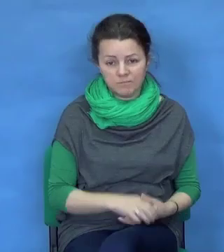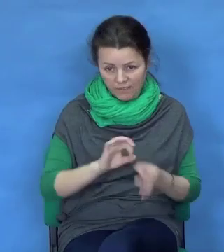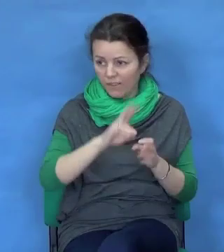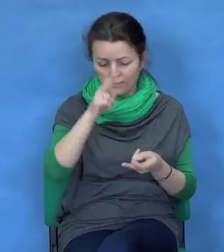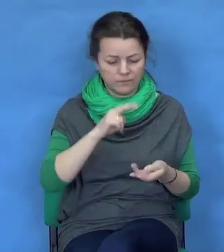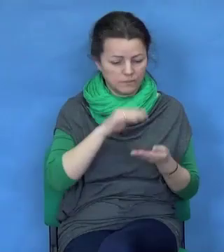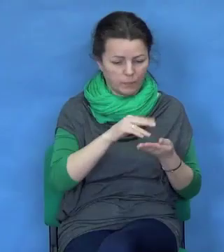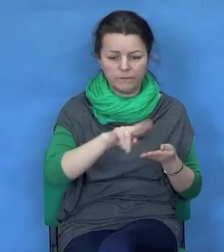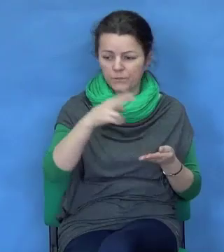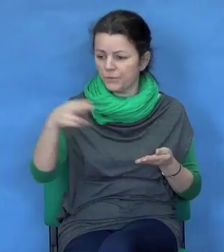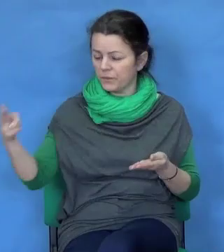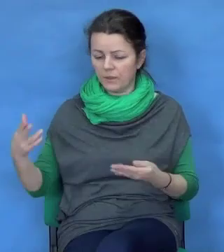Nawet ludzie kąpią się po sobie w tej samej wodzie.